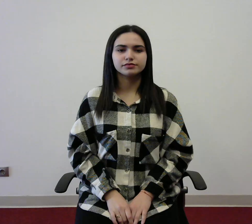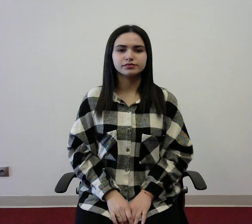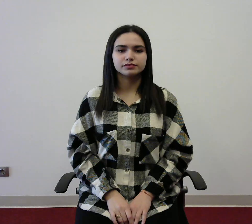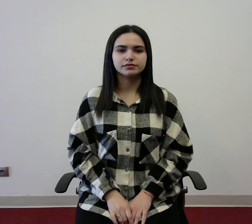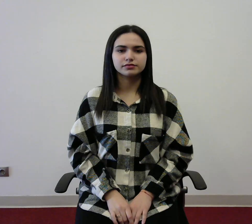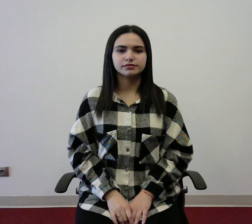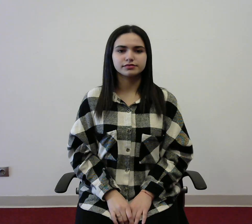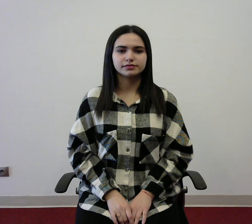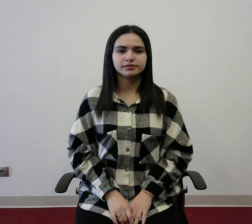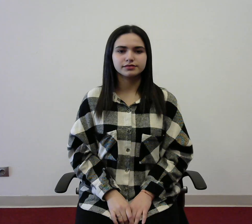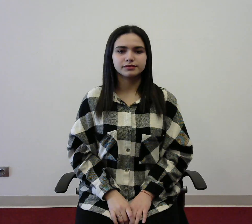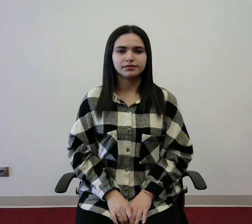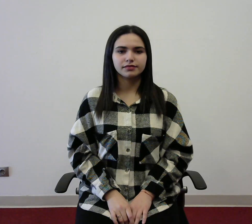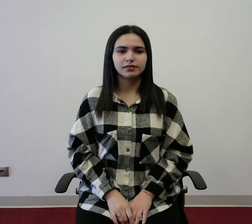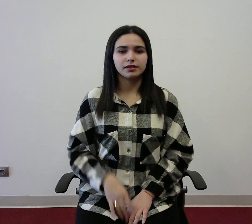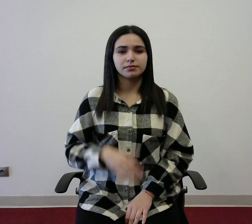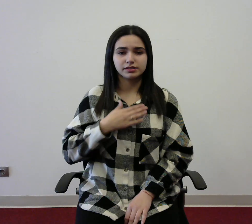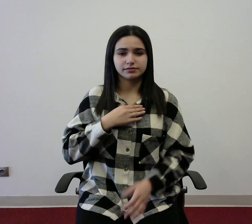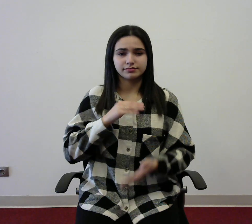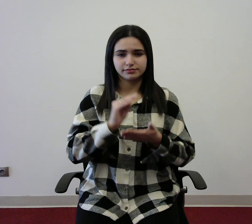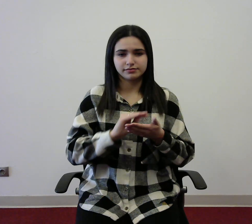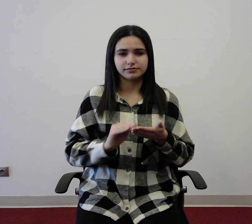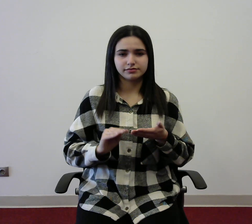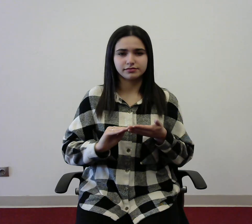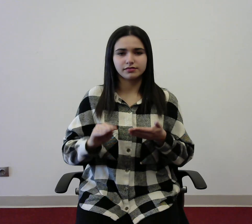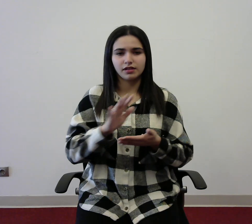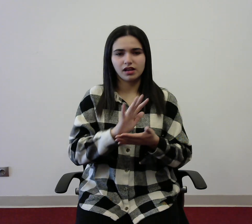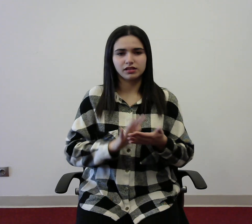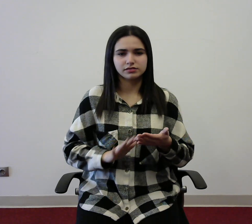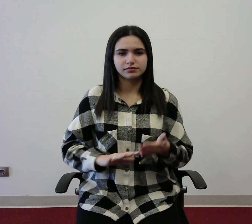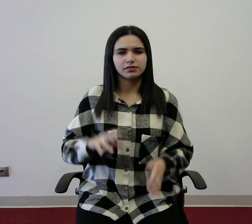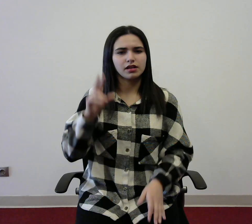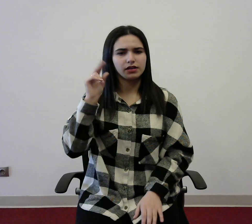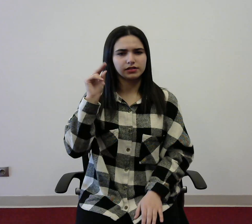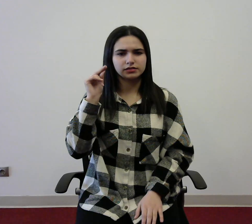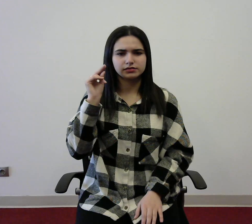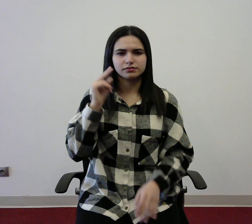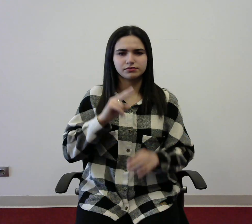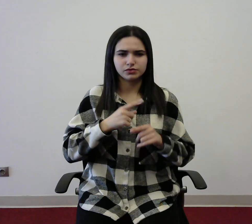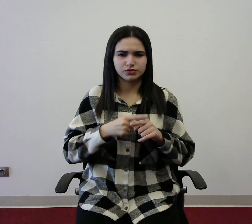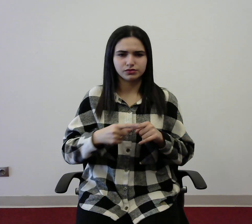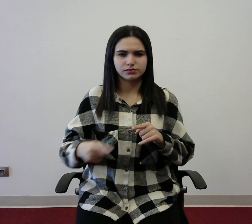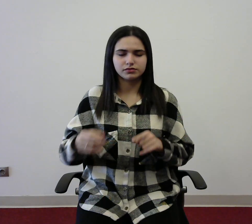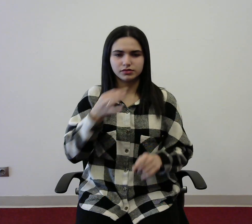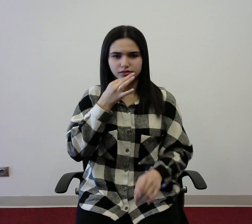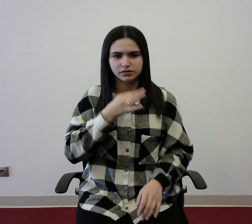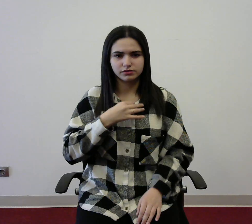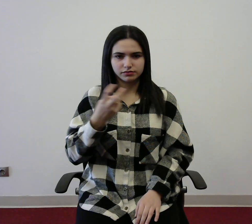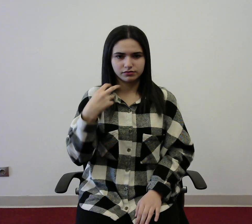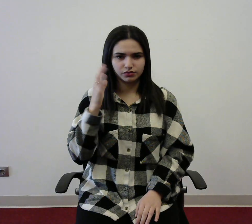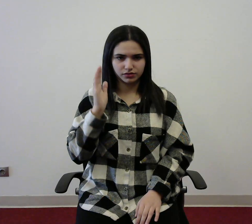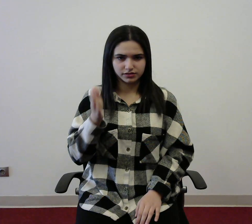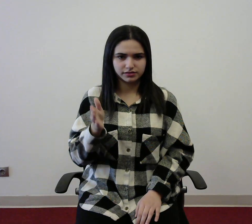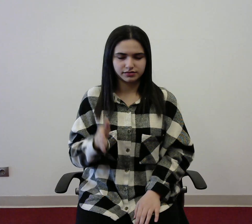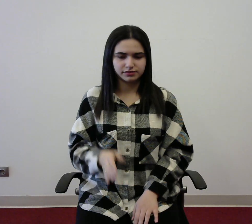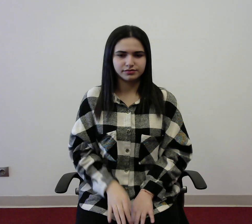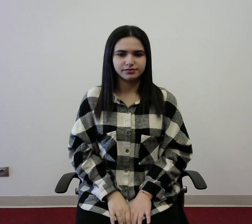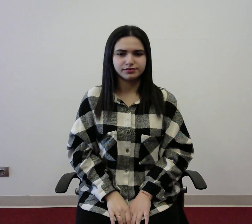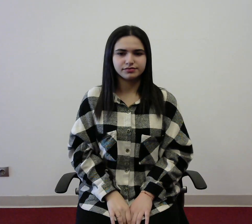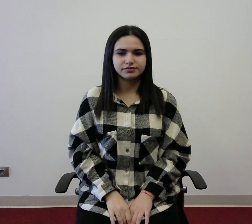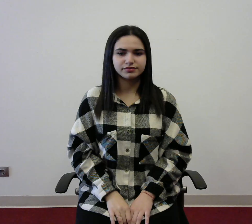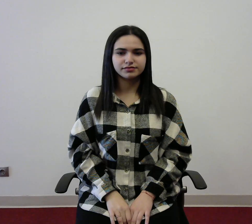Mənim yazdığım ərizəyə hansı müddətdə cavab gələcək?